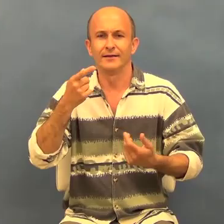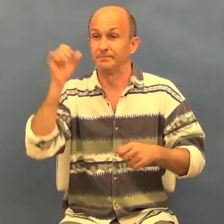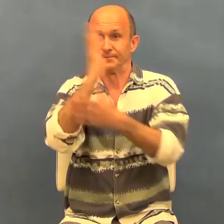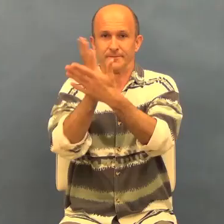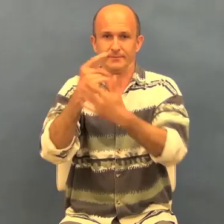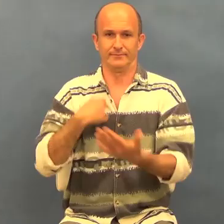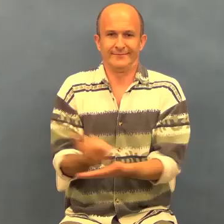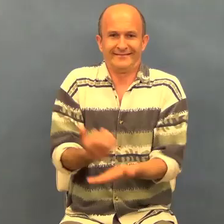Wtedy może zarobić.